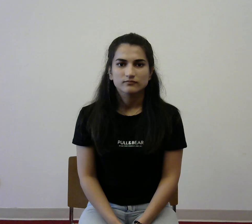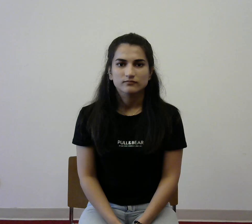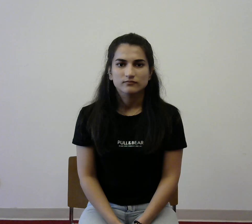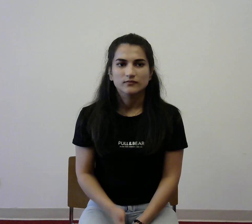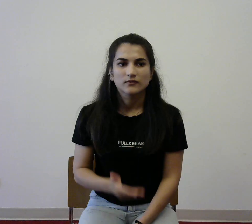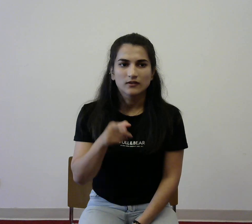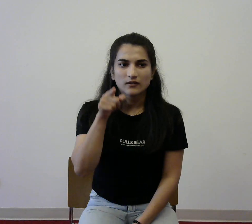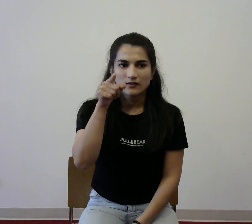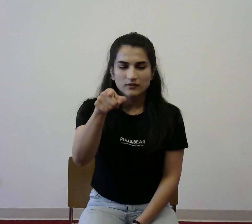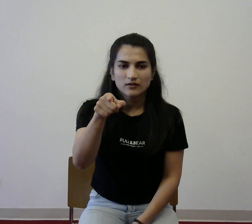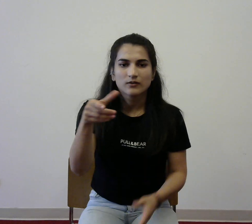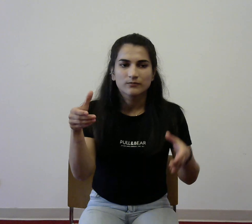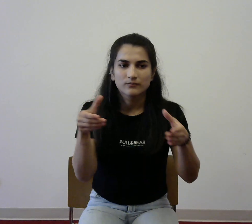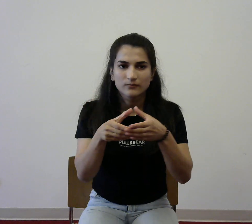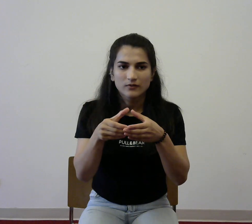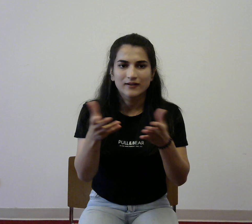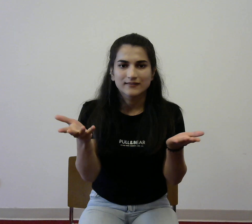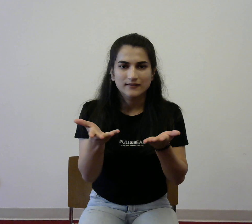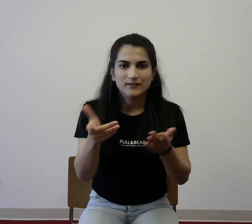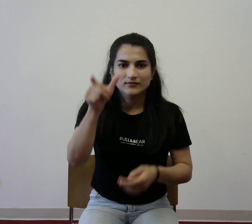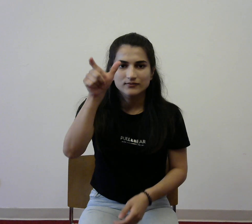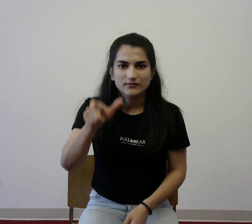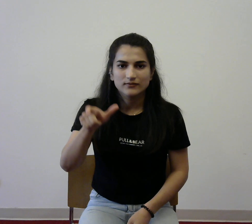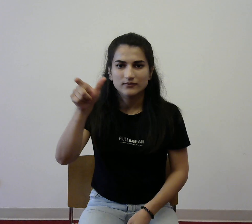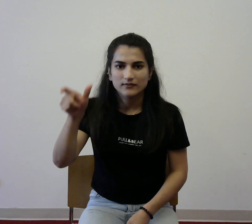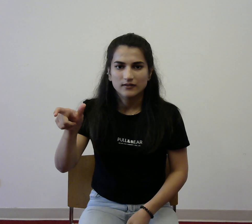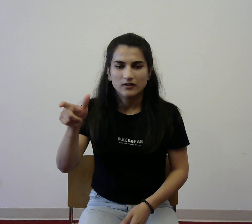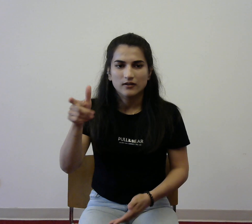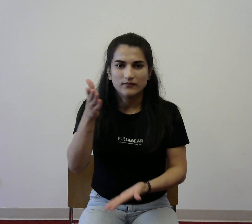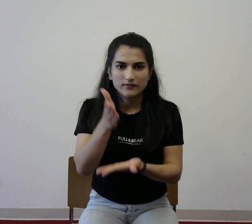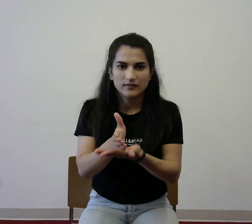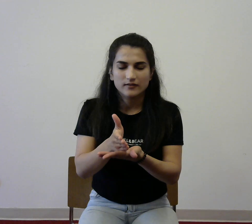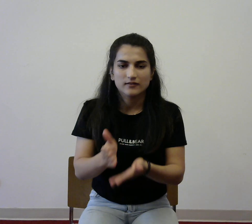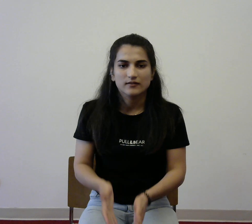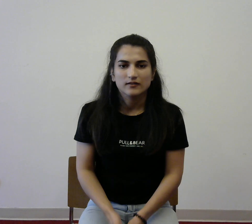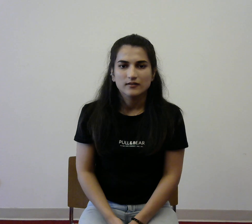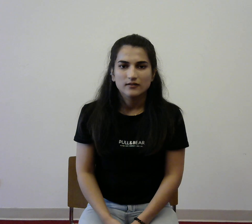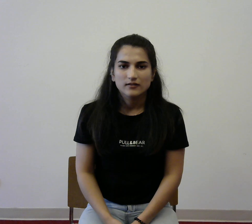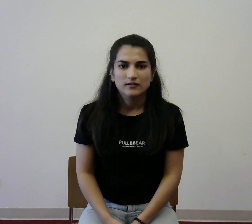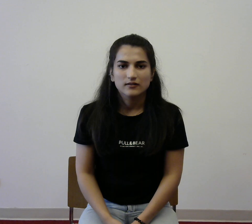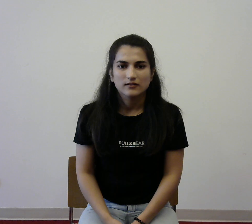Sizin komandada neçə nəfər var?